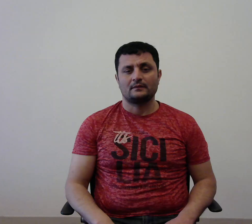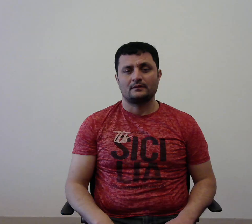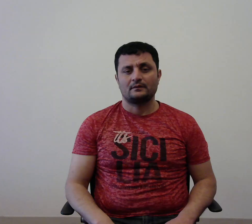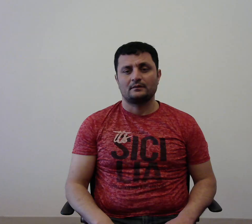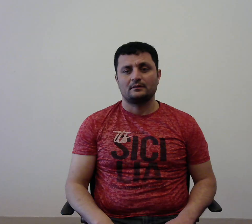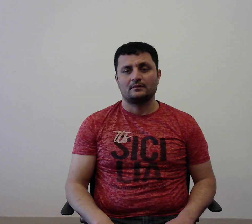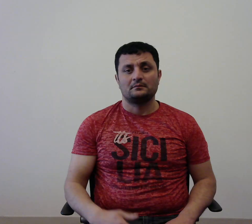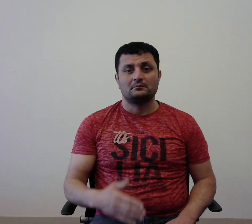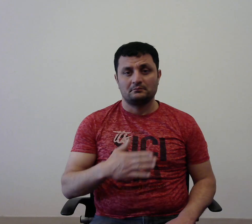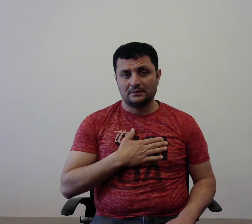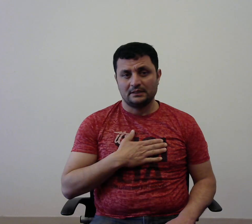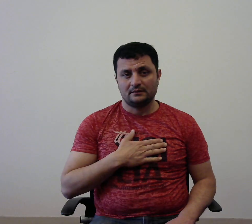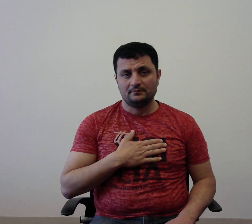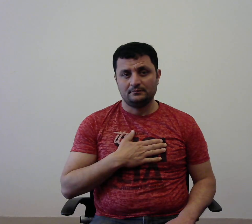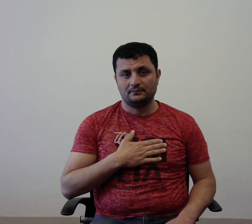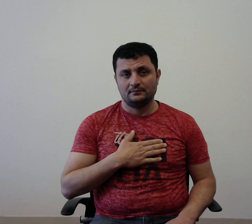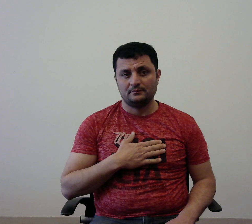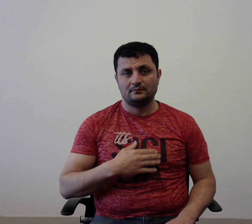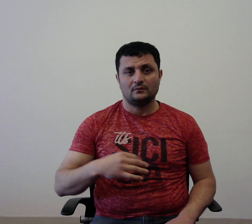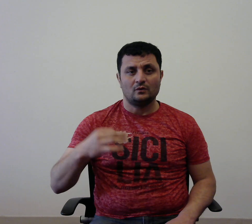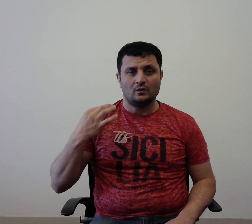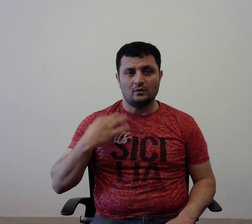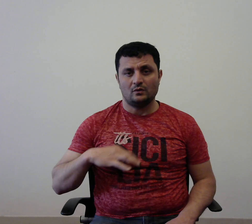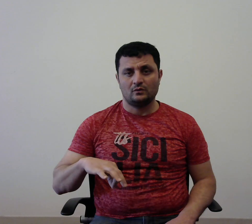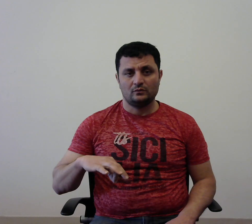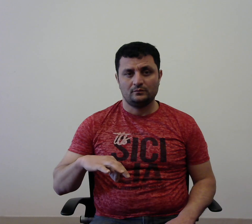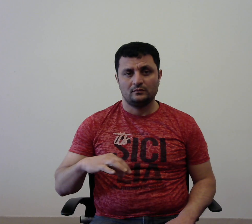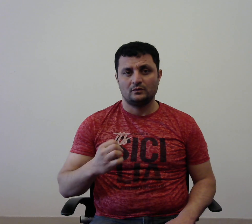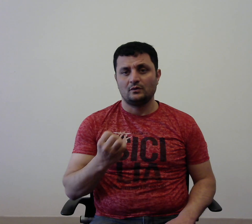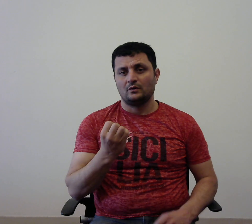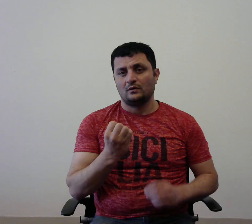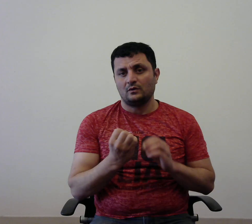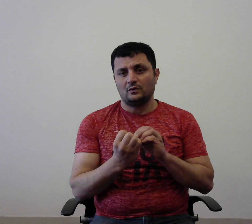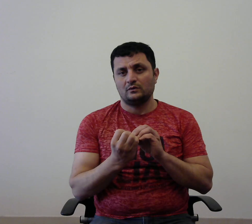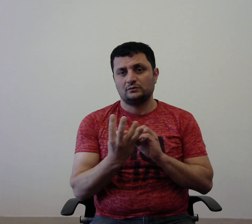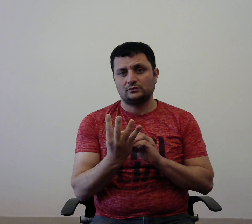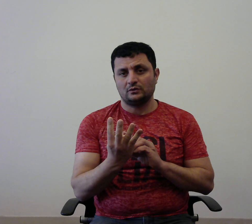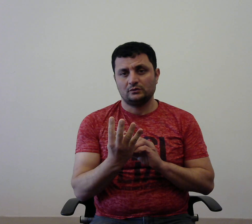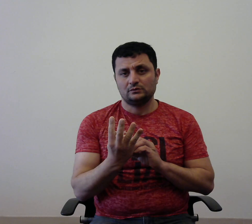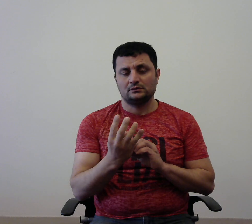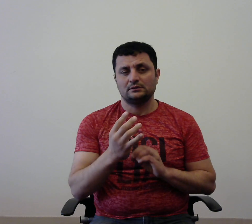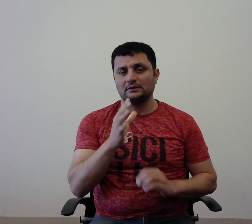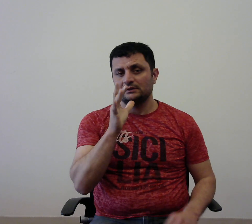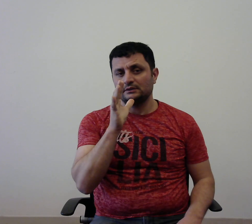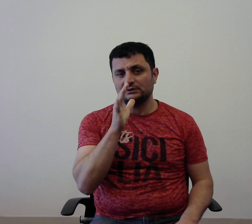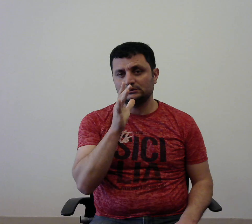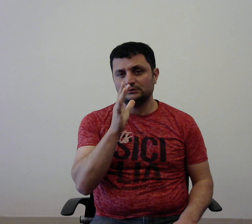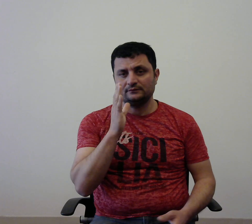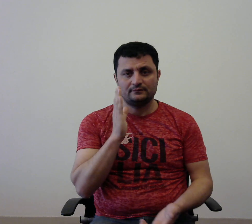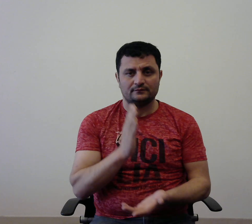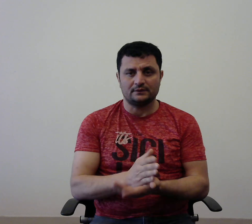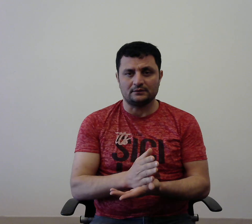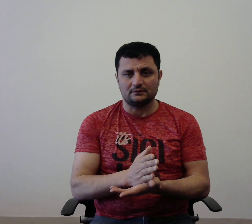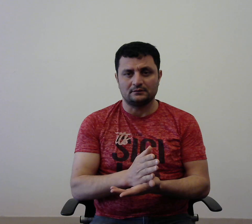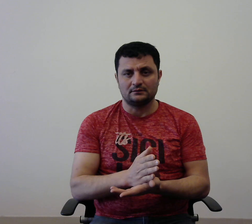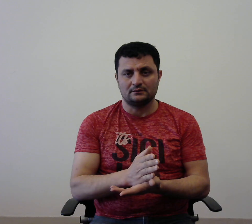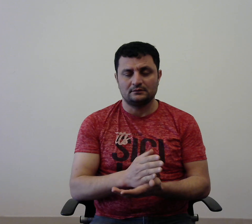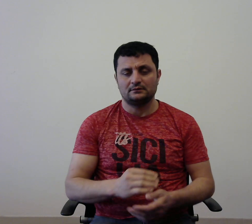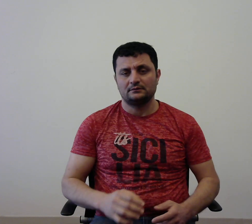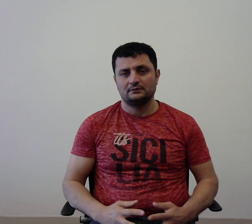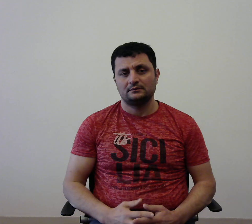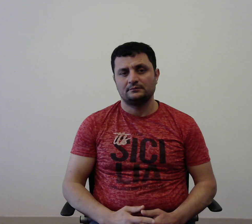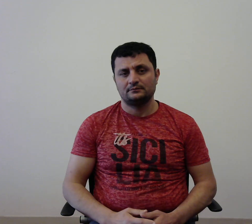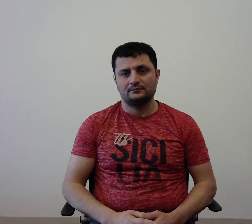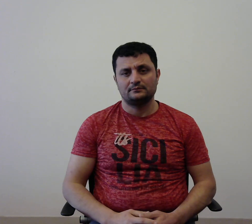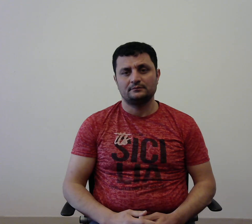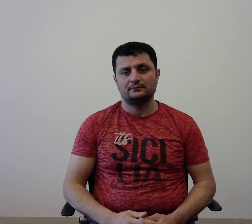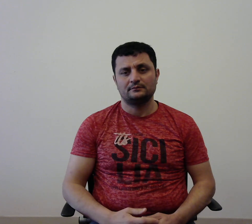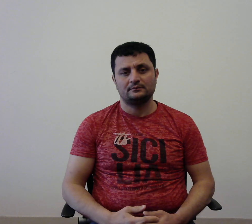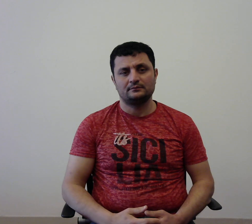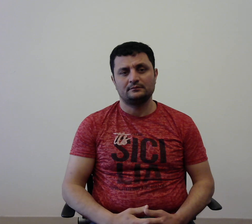Mənim oğlumun 14 yaşı var